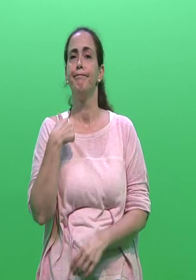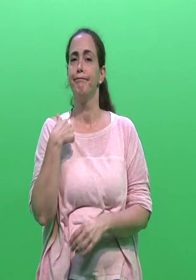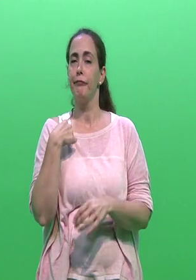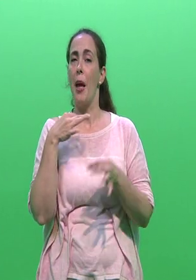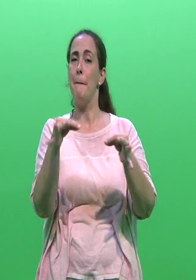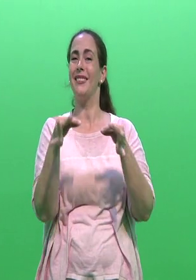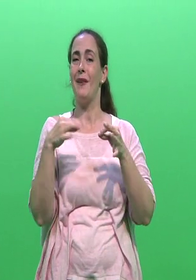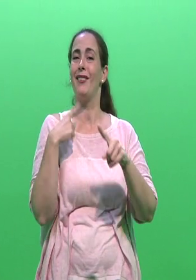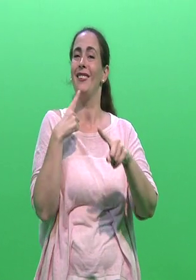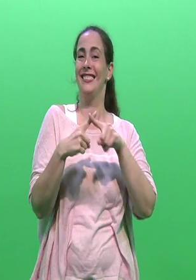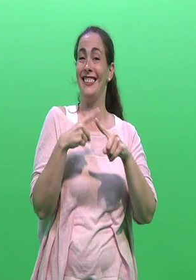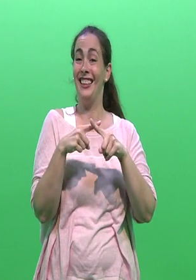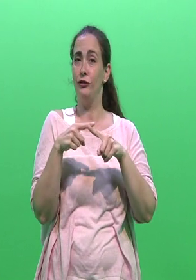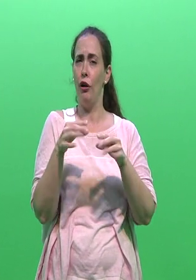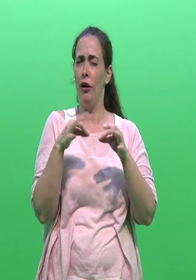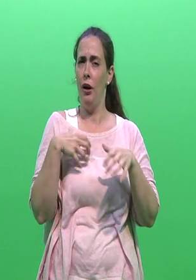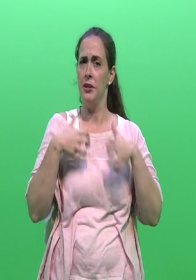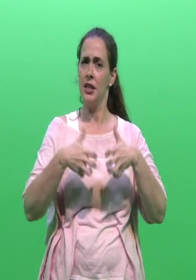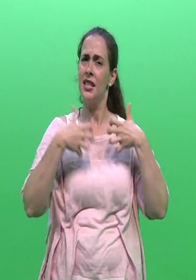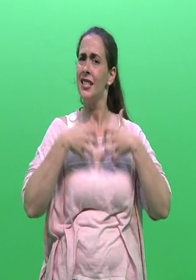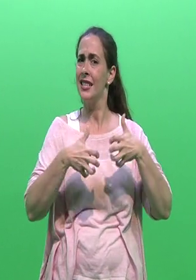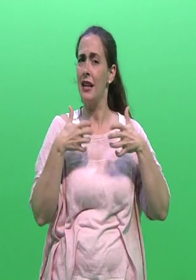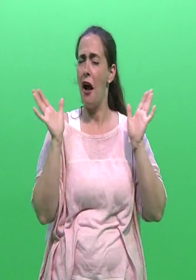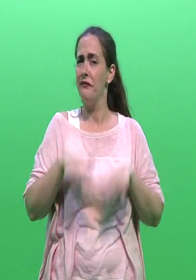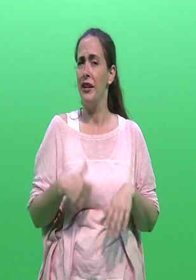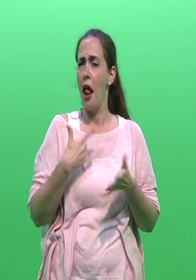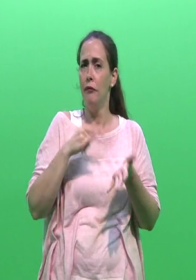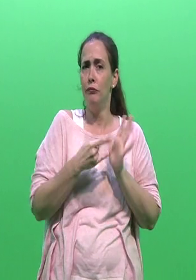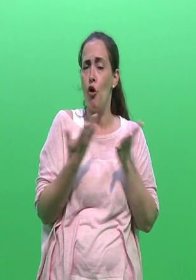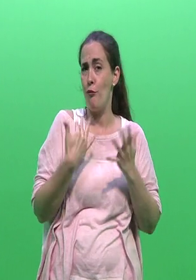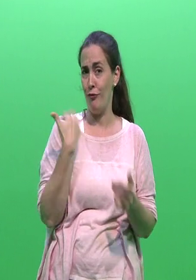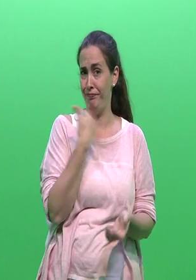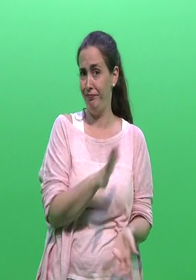Quan faig servir preservatius per tenir relacions, em pica tot, no sé quina és la solució.